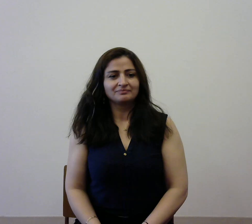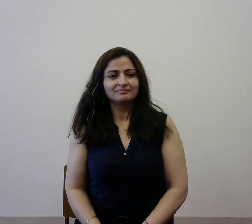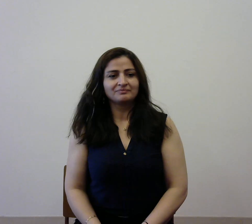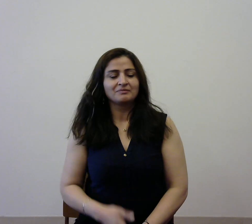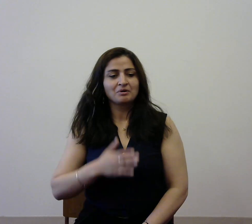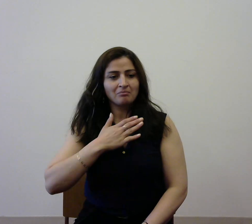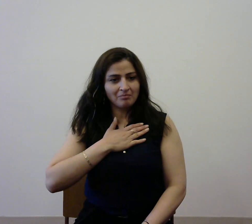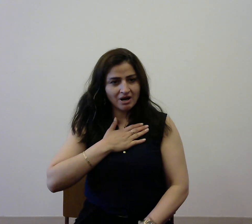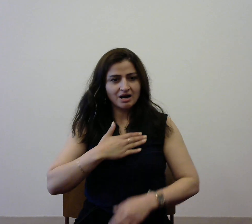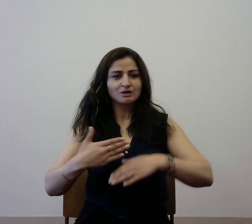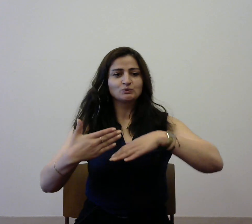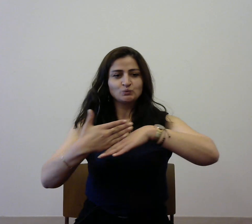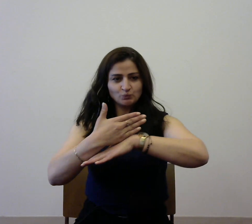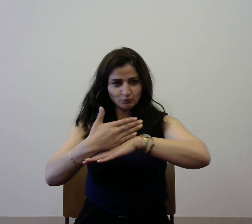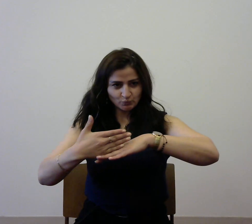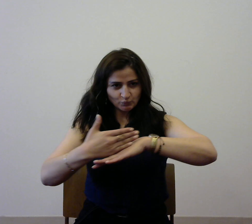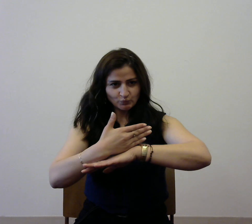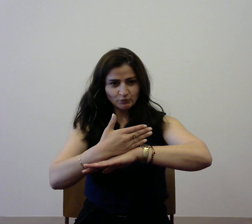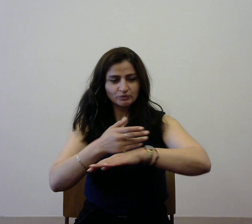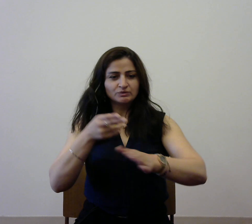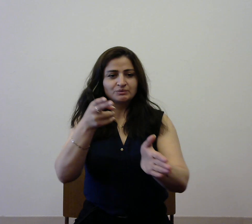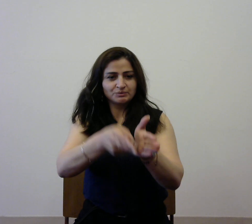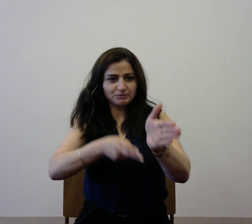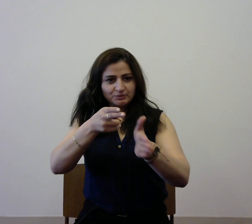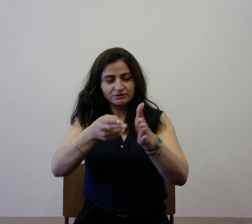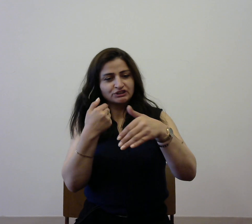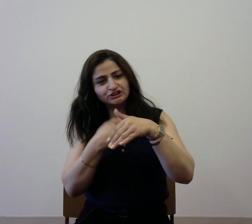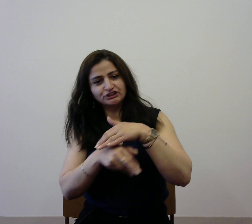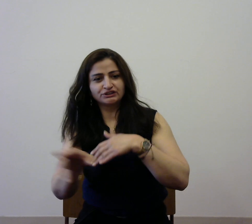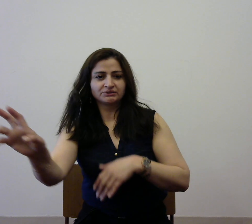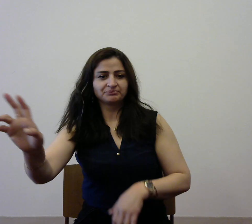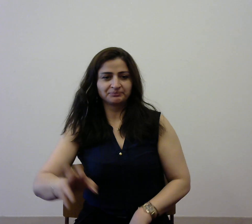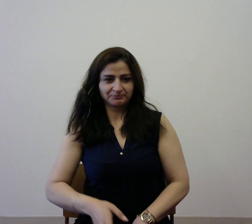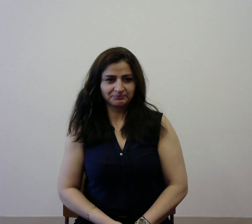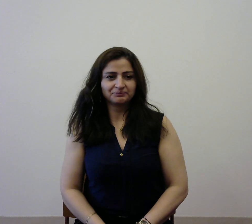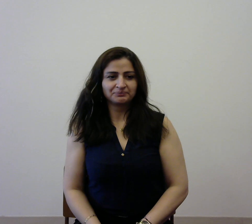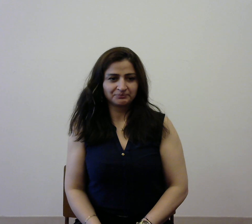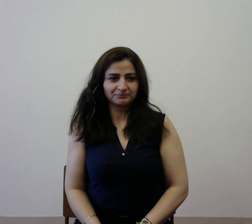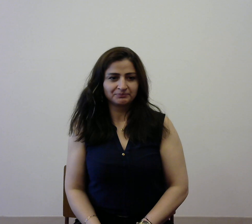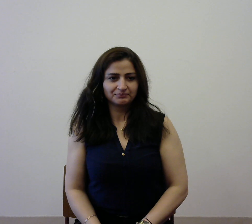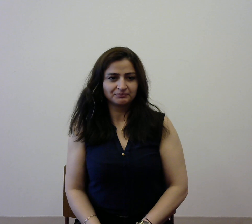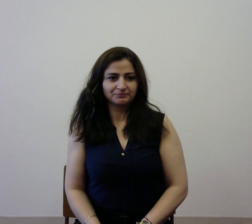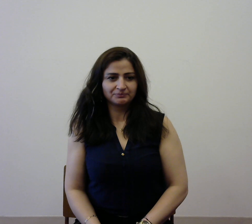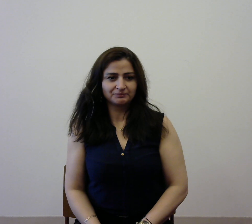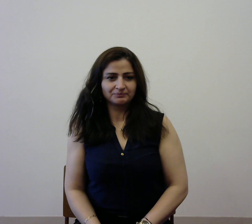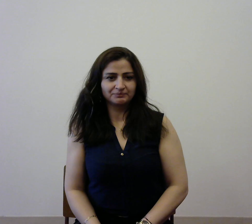Mən Sumqayıta qatarla gedirəm